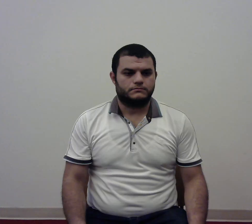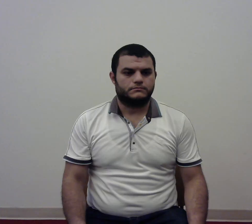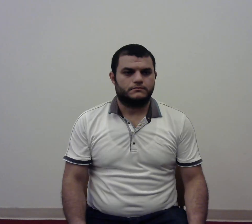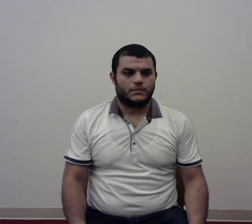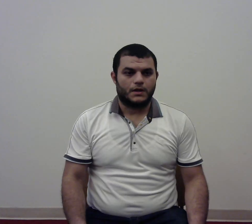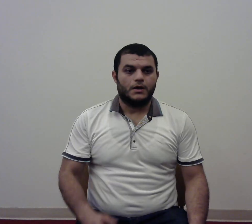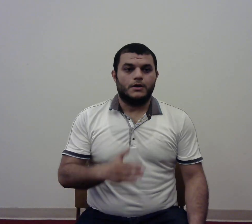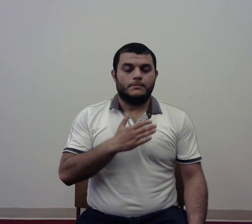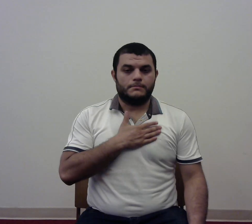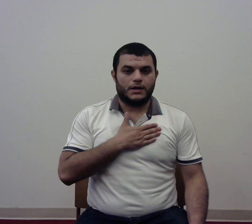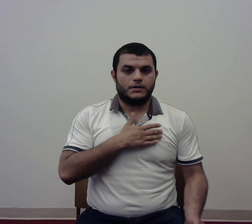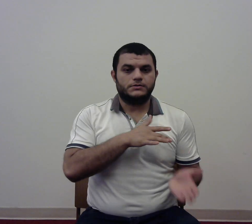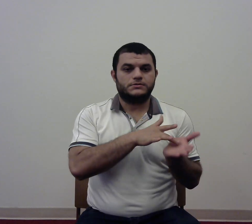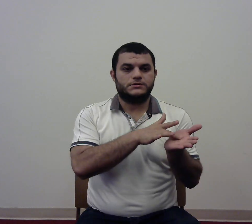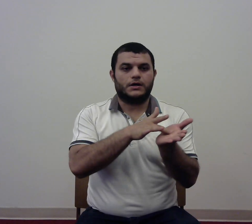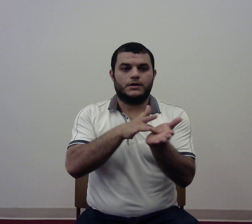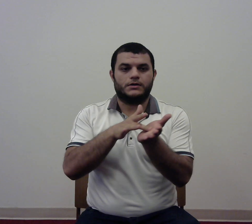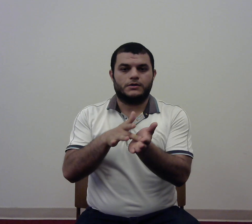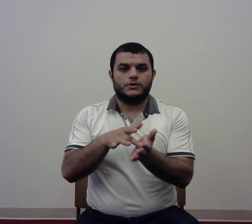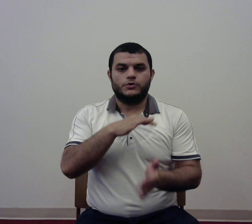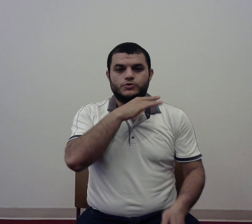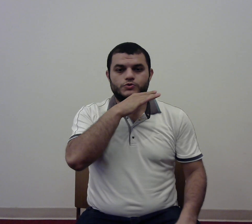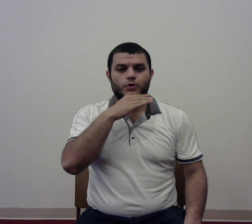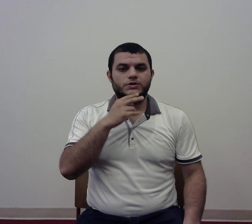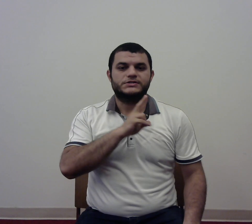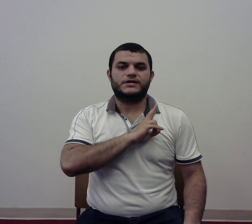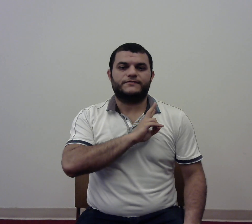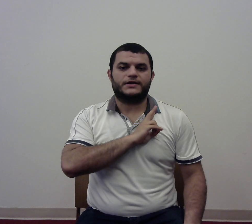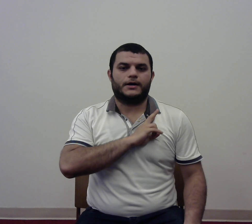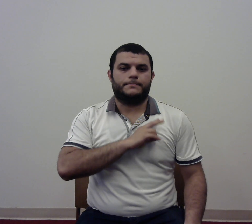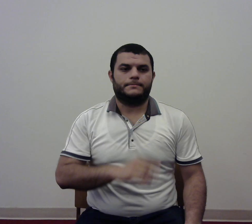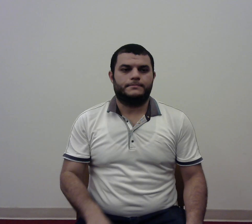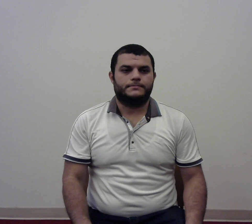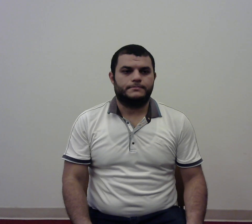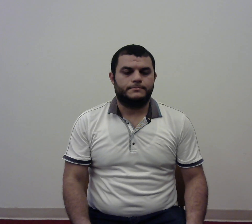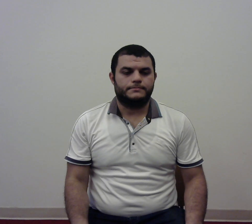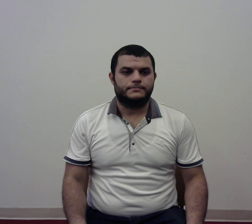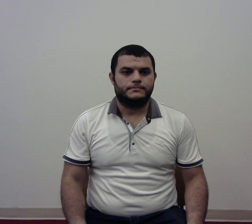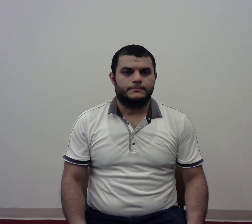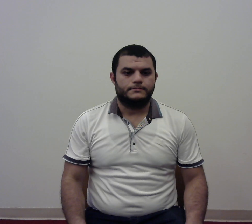Mən səyahət etməyi çox sevirəm